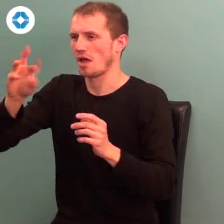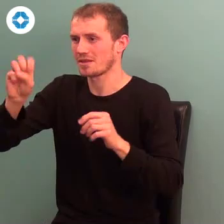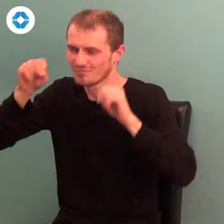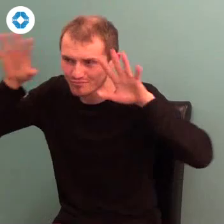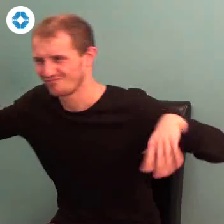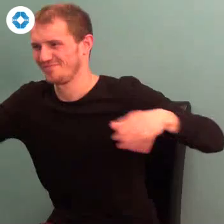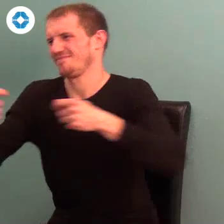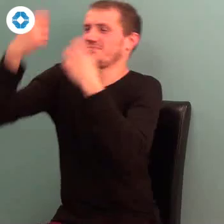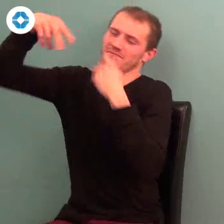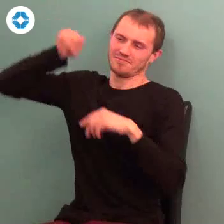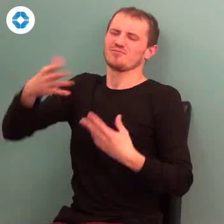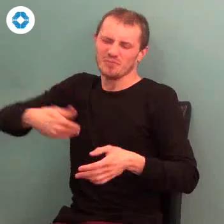Sowa odgania chłopaka, on się przewraca.